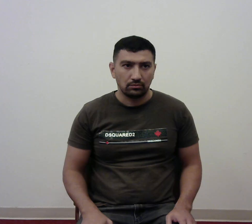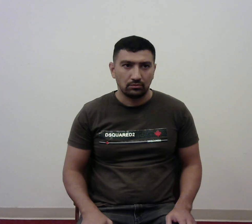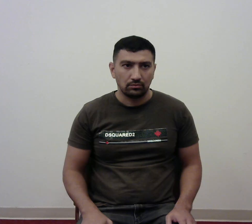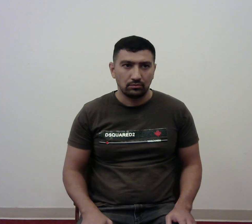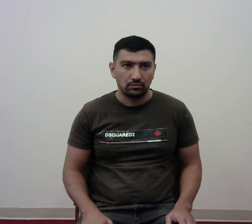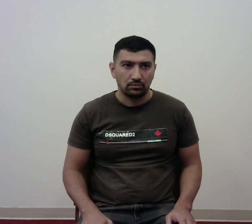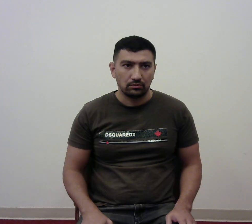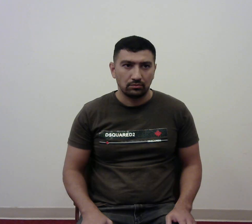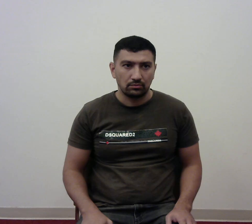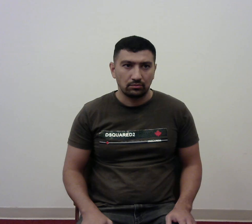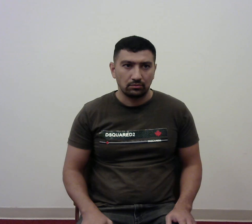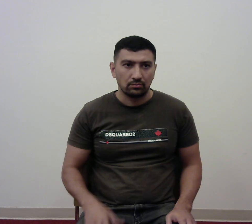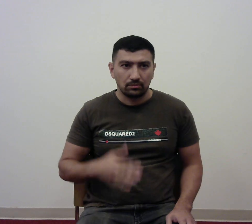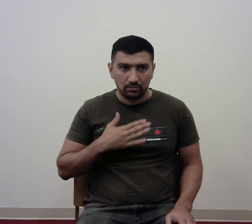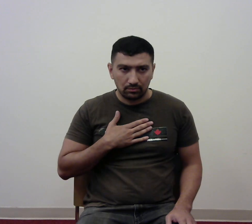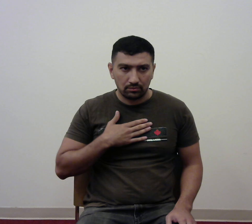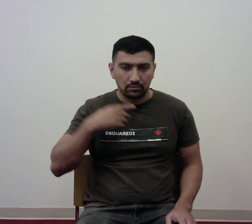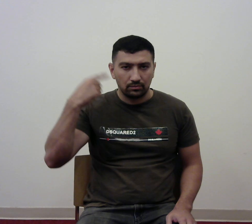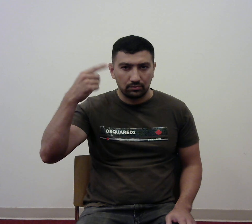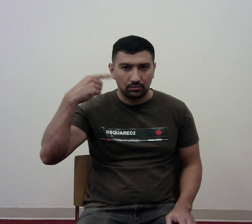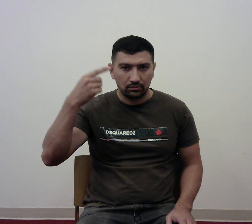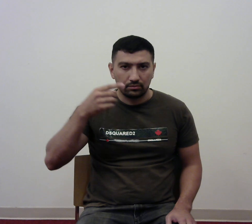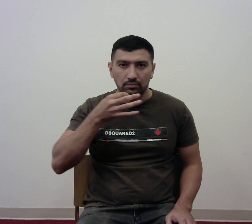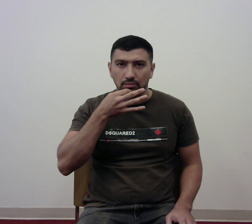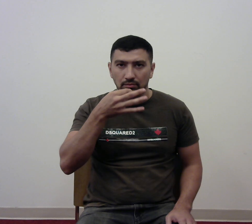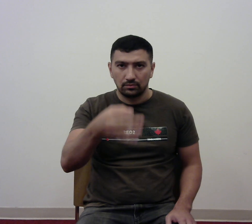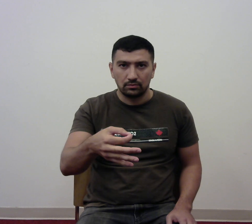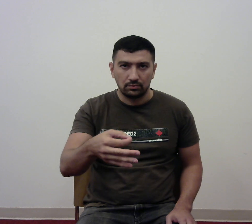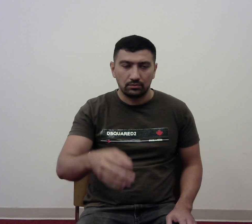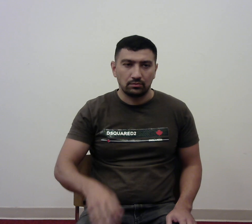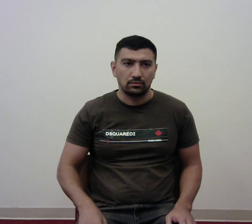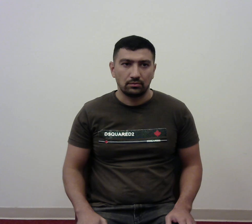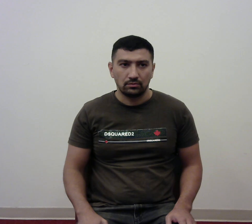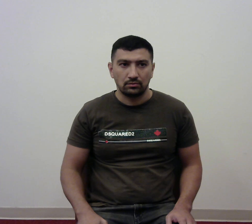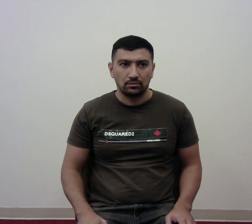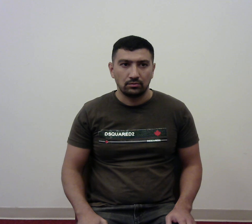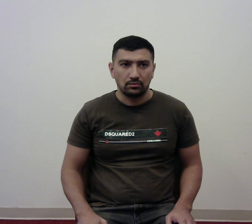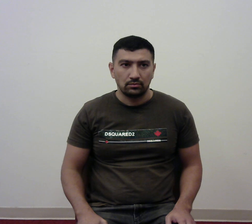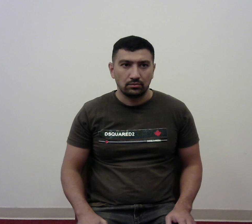Mən fikirləşim, deyərəm